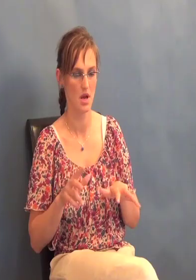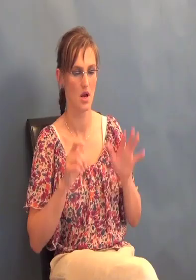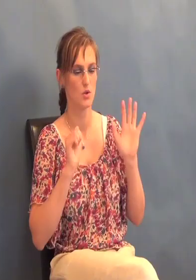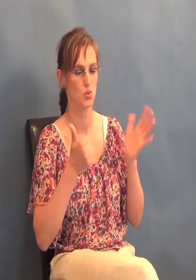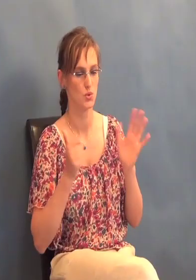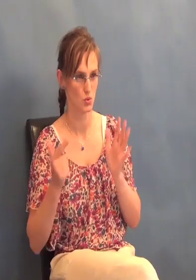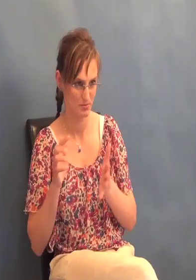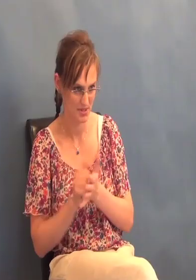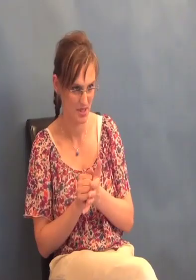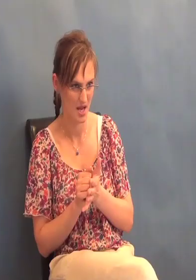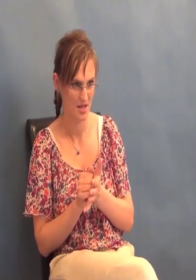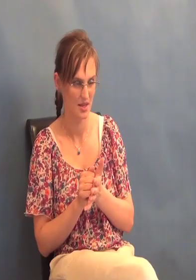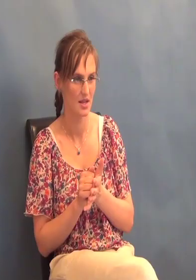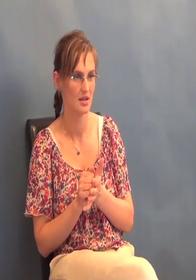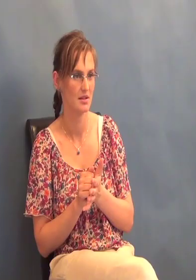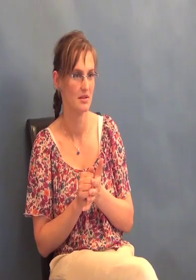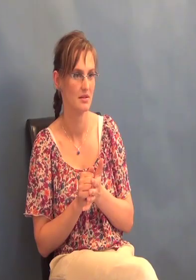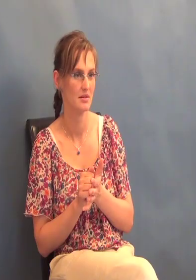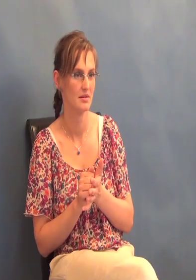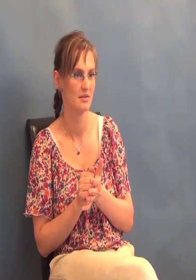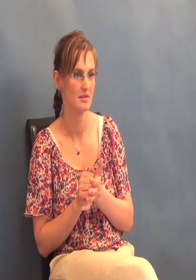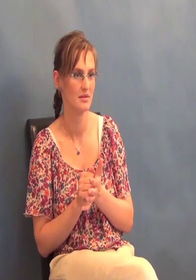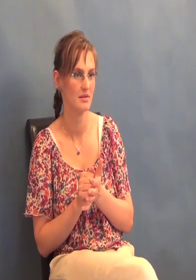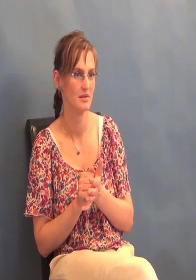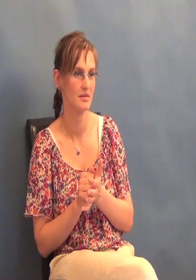Szósty i siódmy - zajęte?